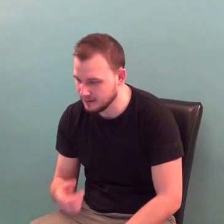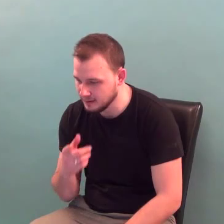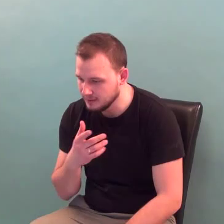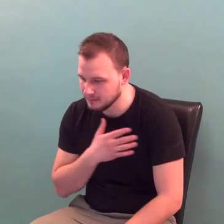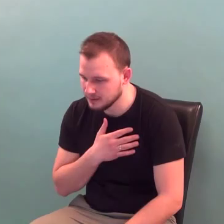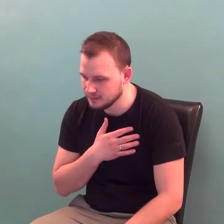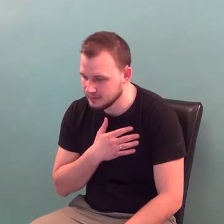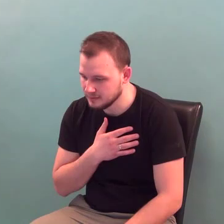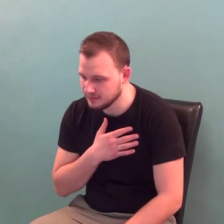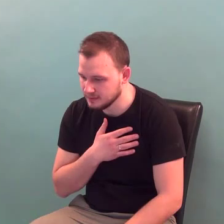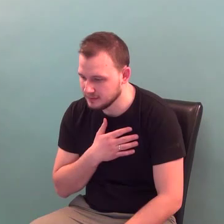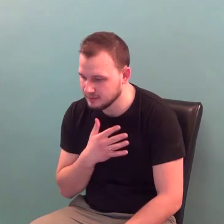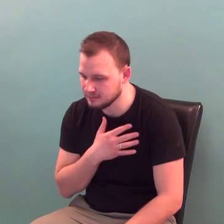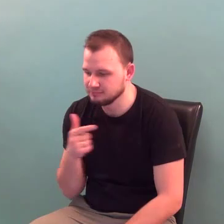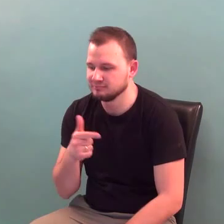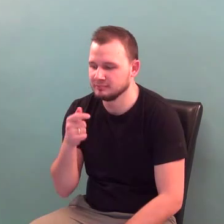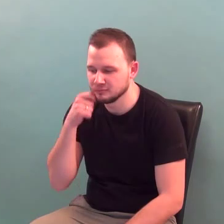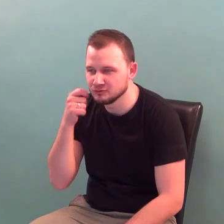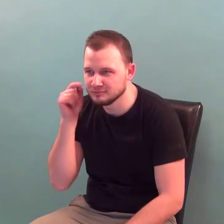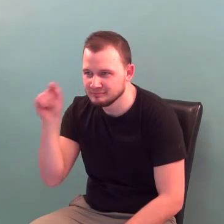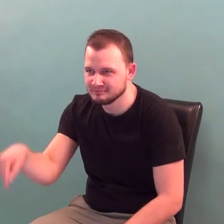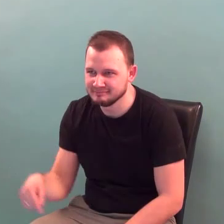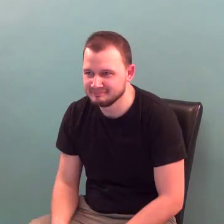Mam obowiązek jechać do dziadka.